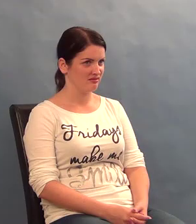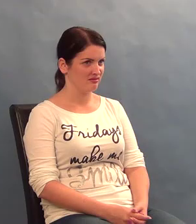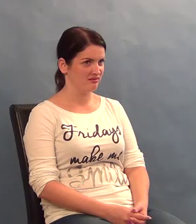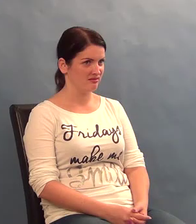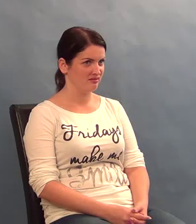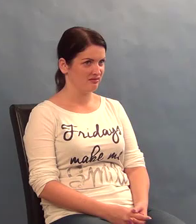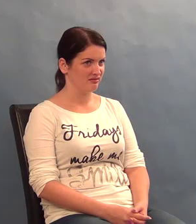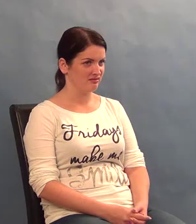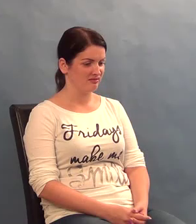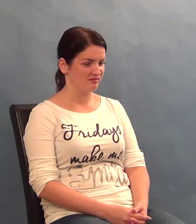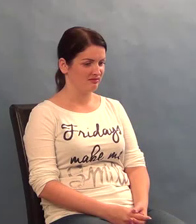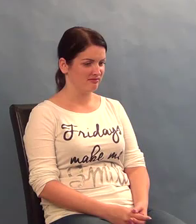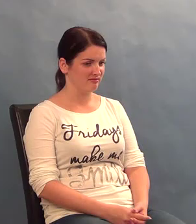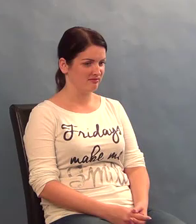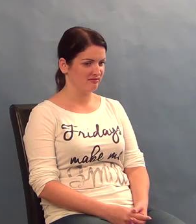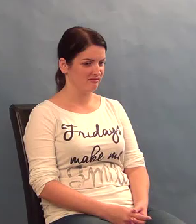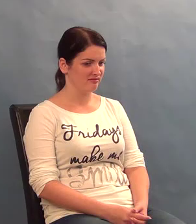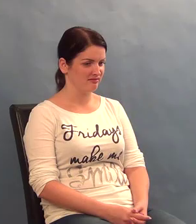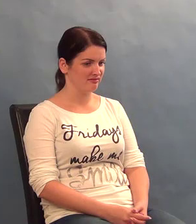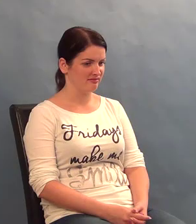Właśnie, jak to było?